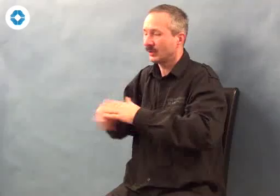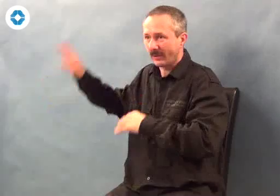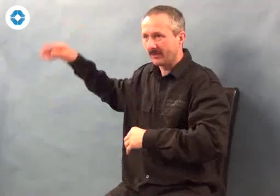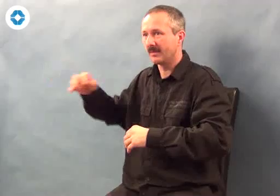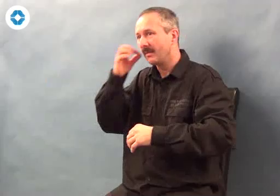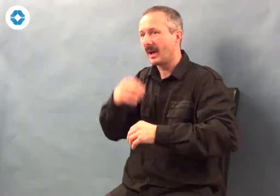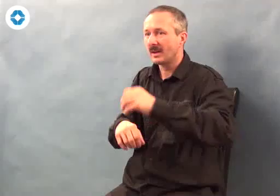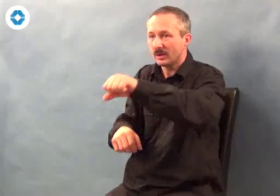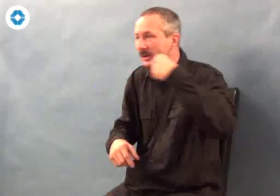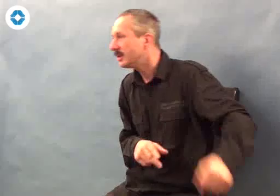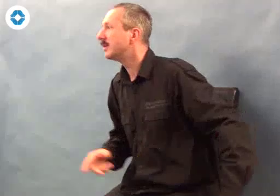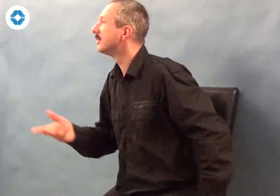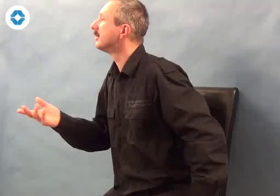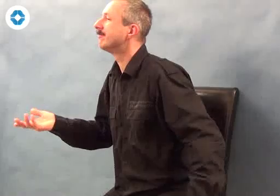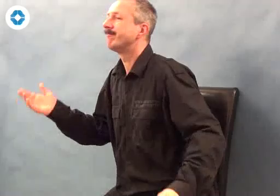Pani otwiera drzwi i rozgląda się.